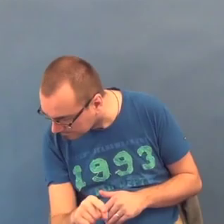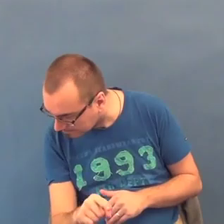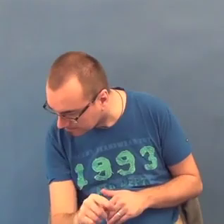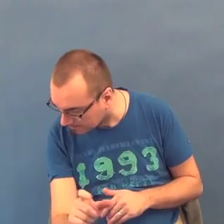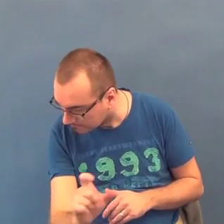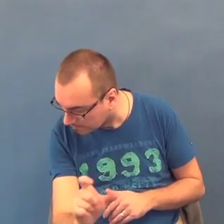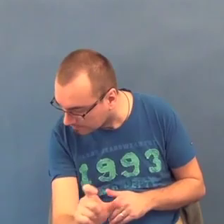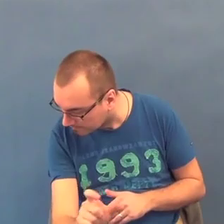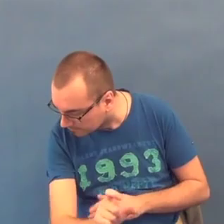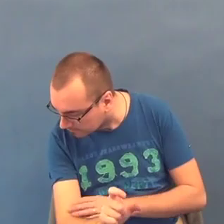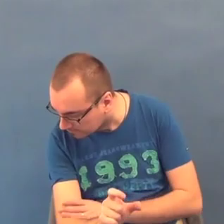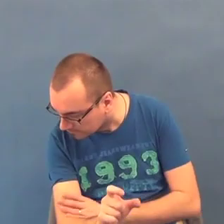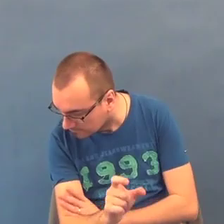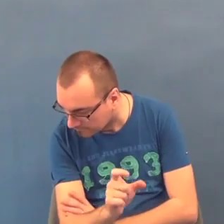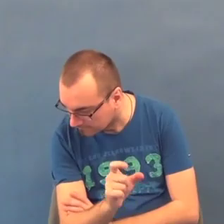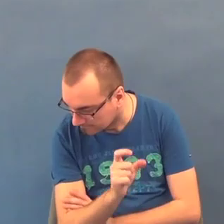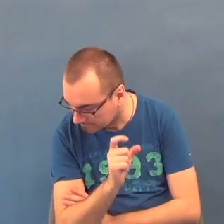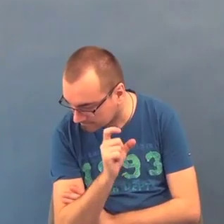Czwartek.